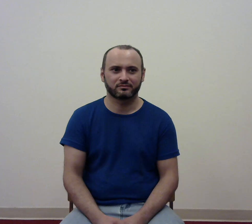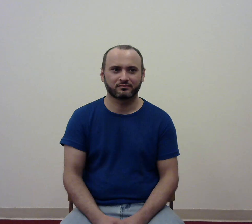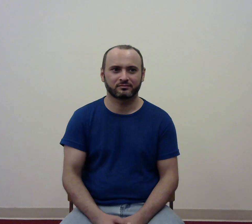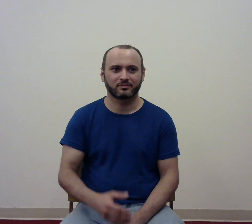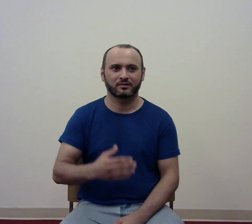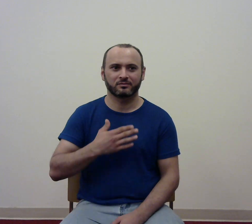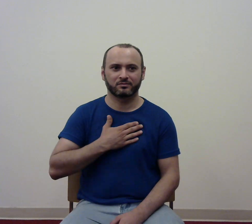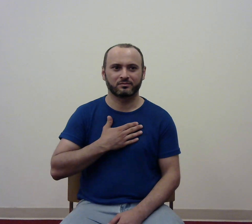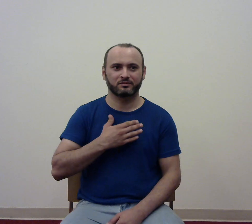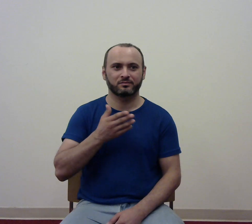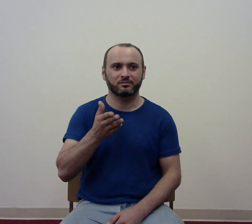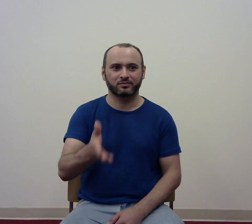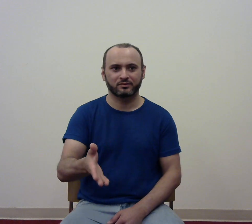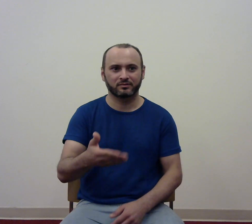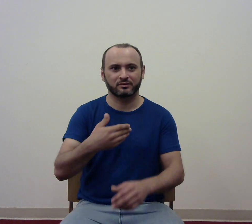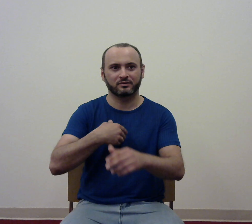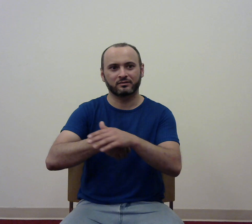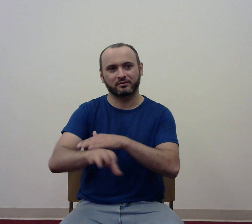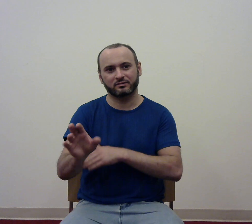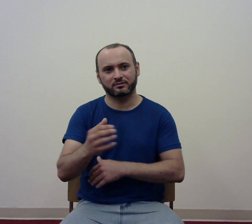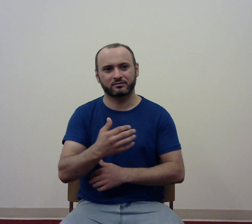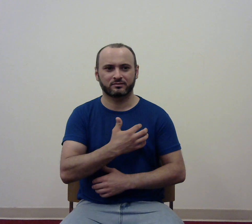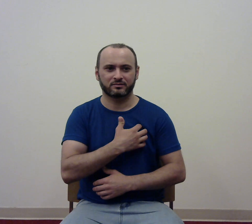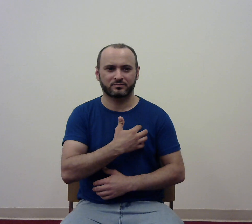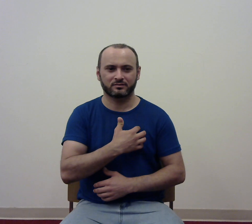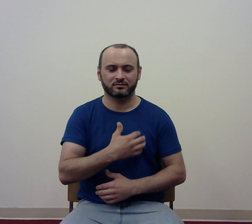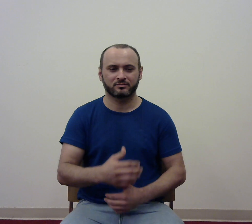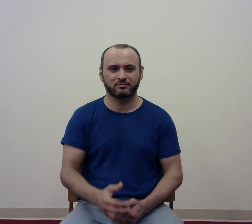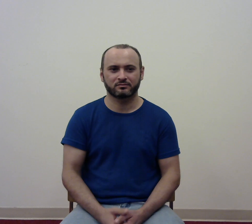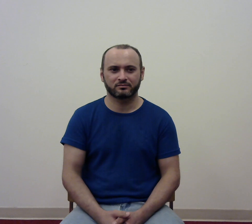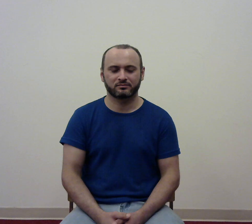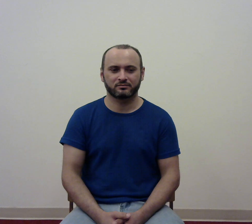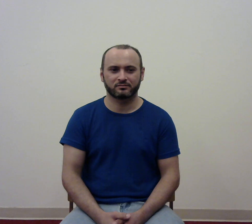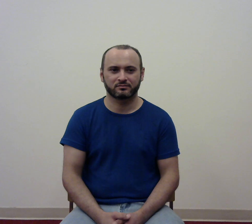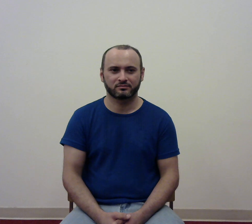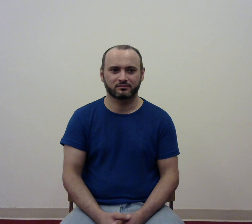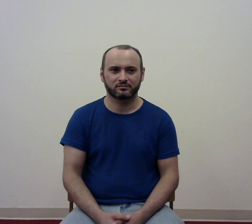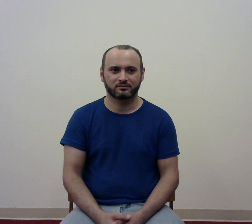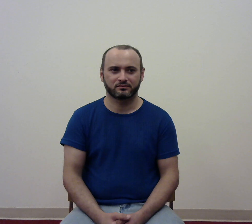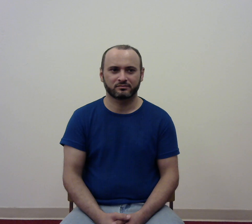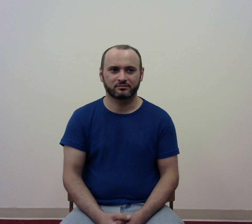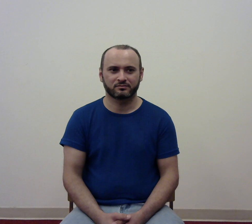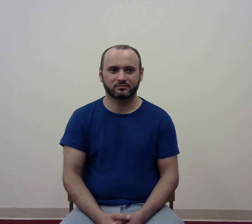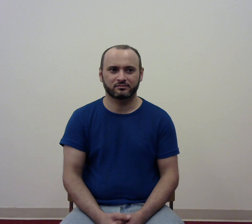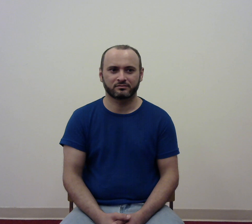Mən burdan getmək istəyirəm